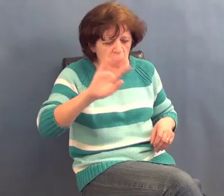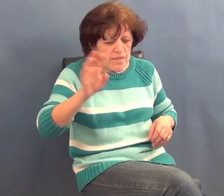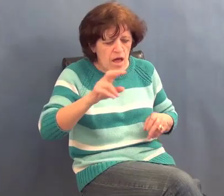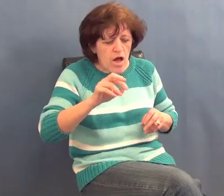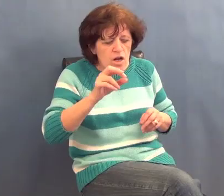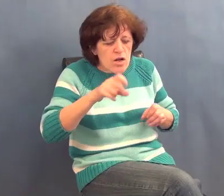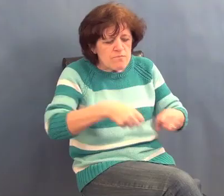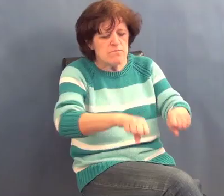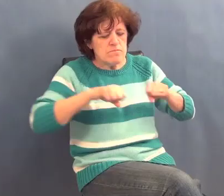Nie, nie.